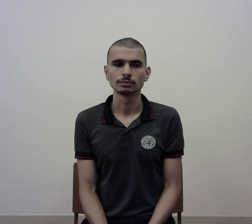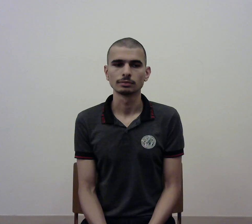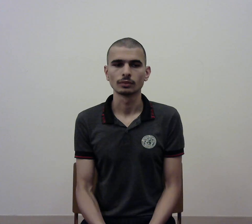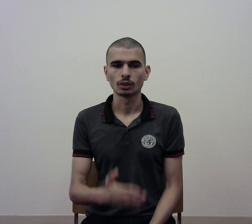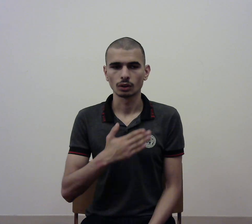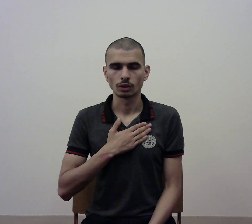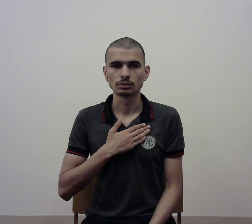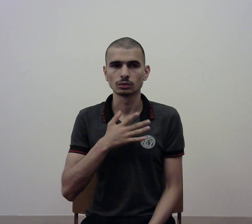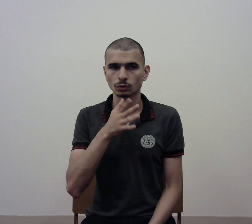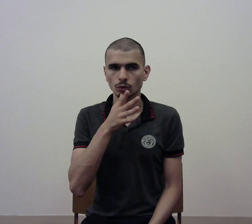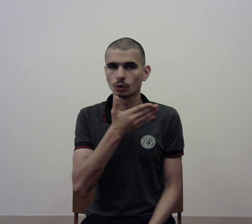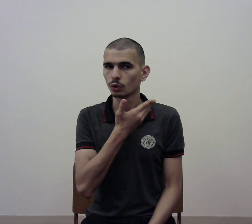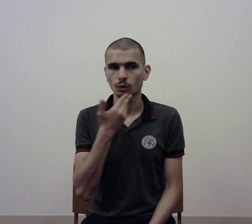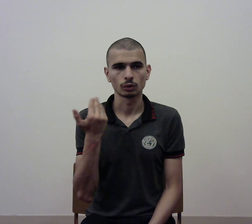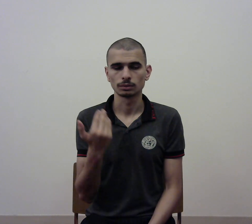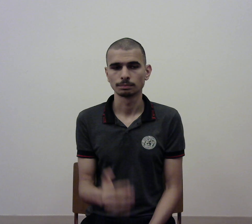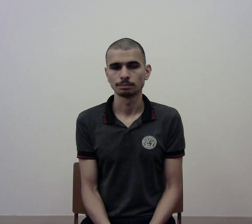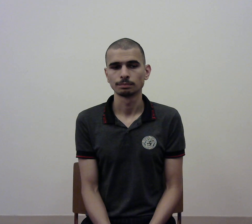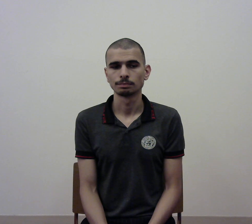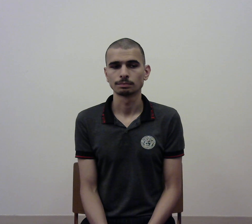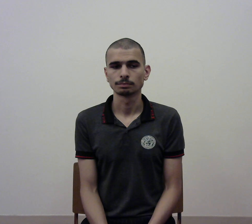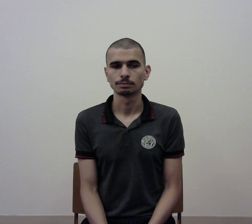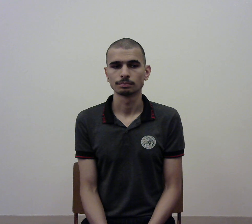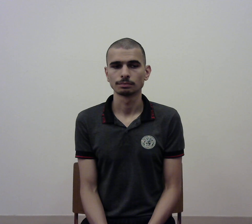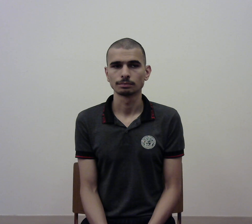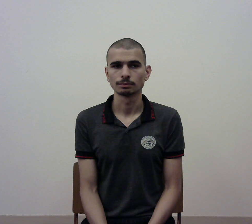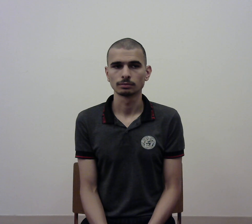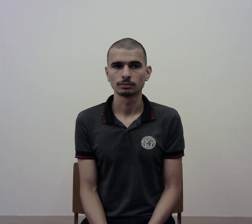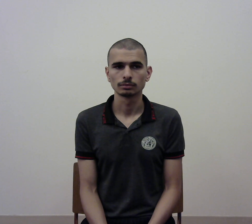Mənim vaxtım yoxdur